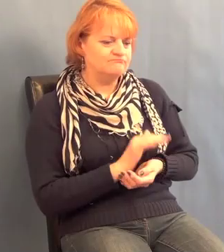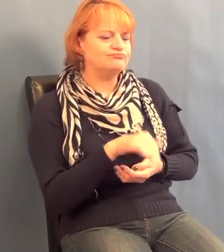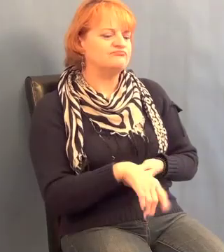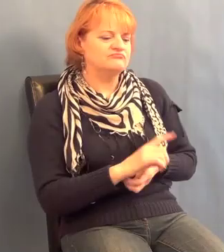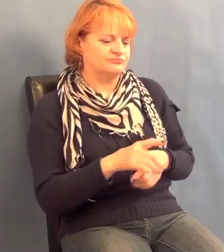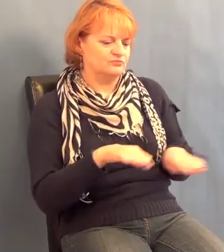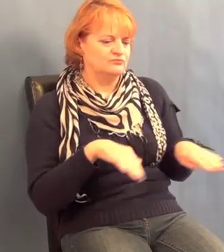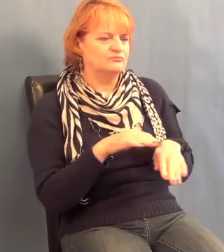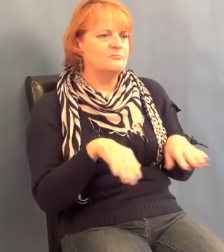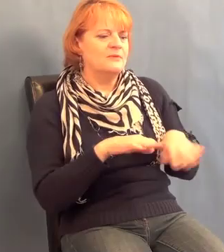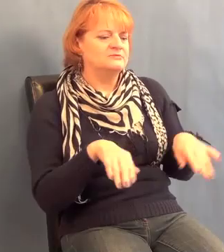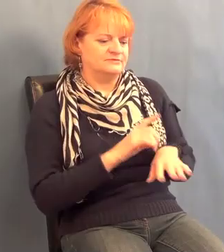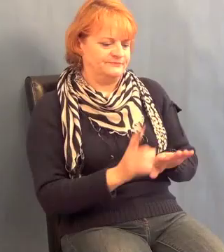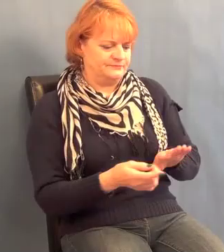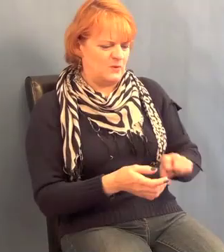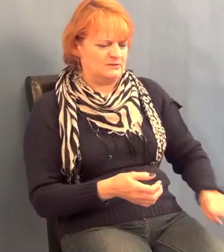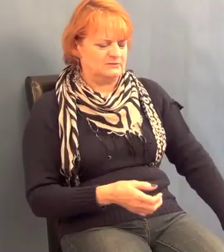Można się utopić, nie wolno pływać.